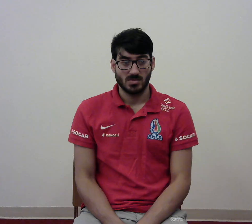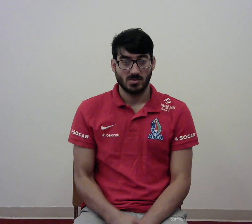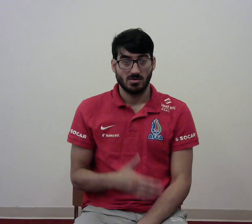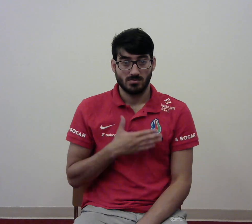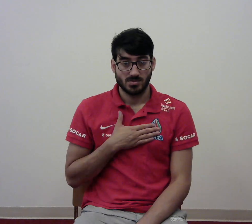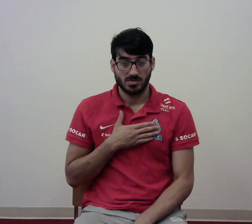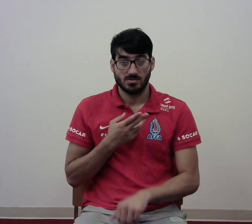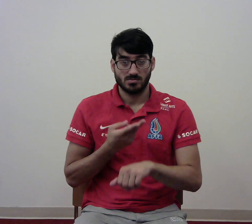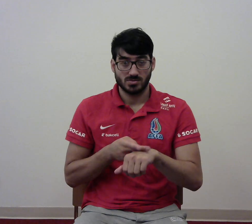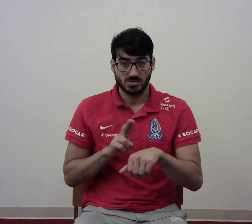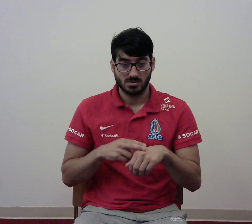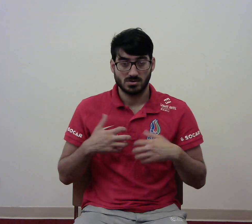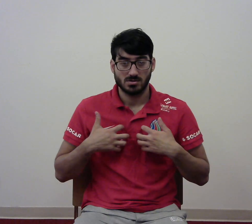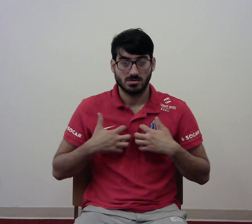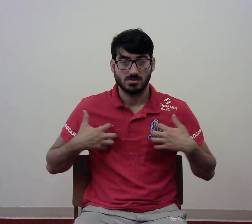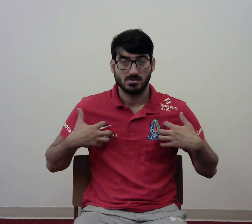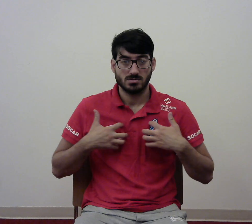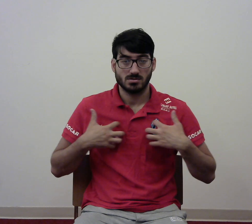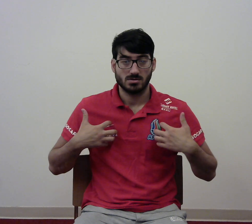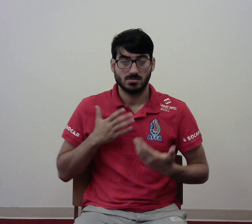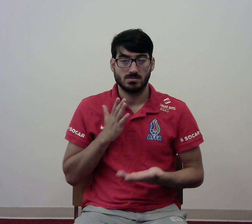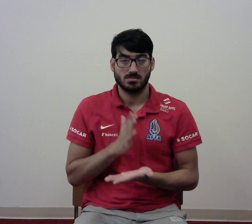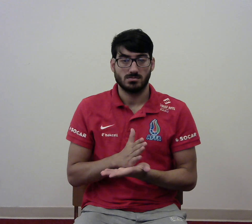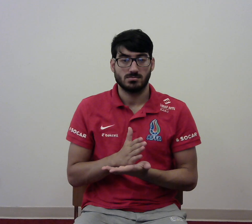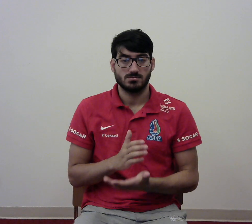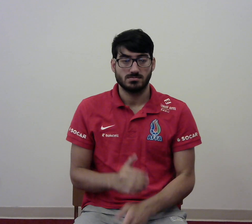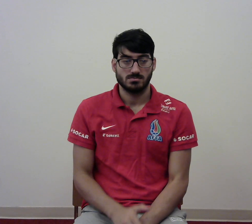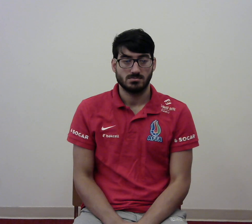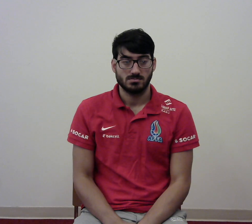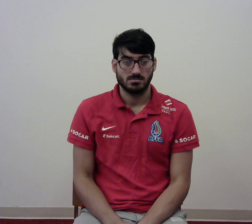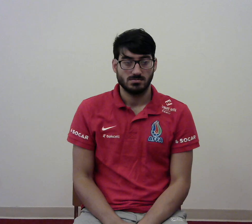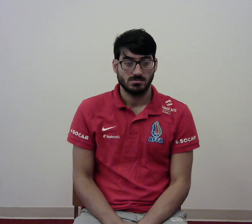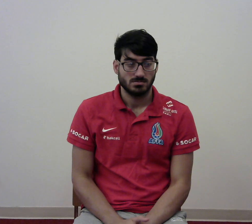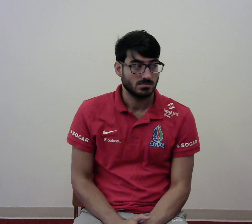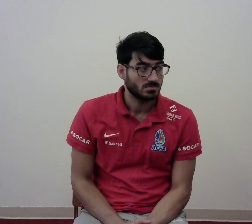Mənim buna alergiyam var